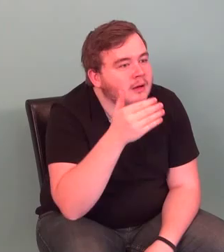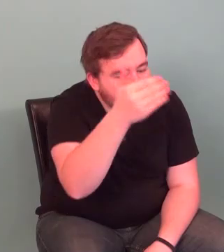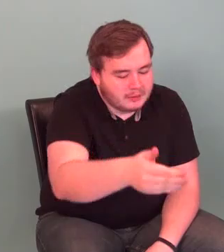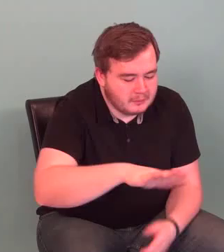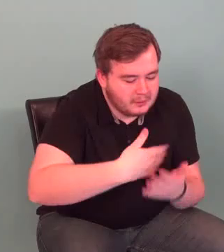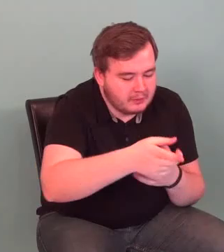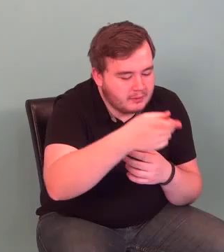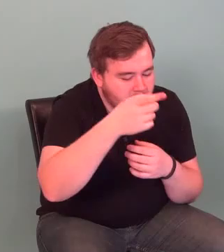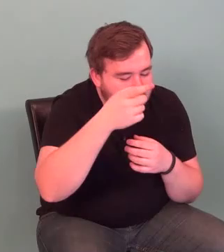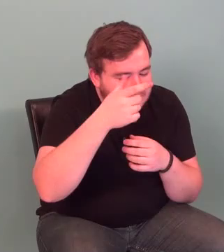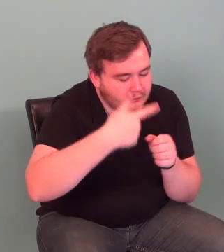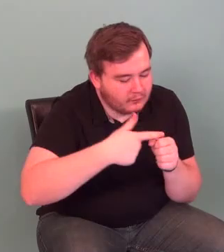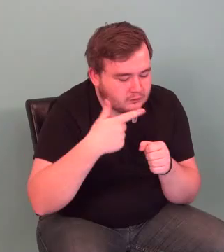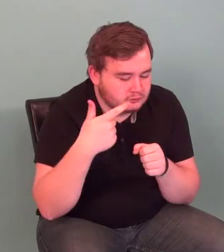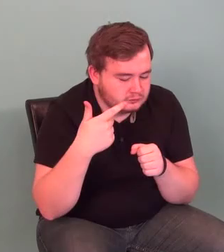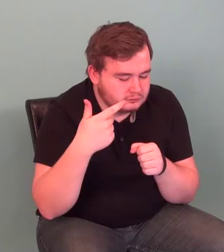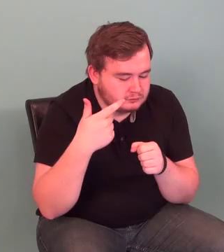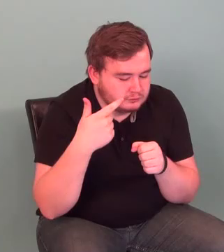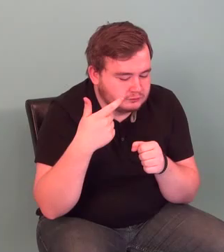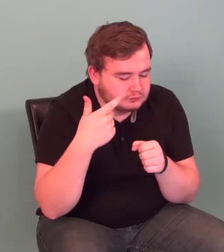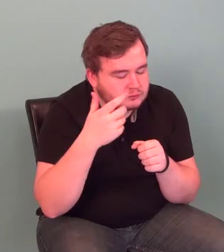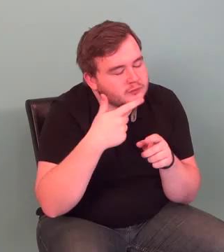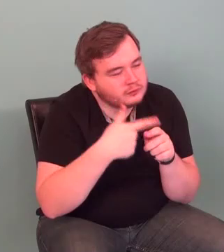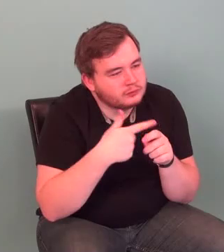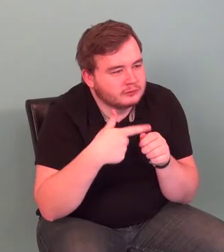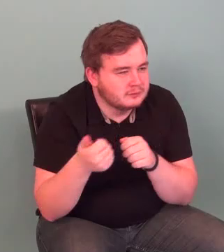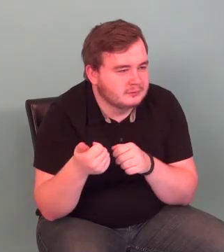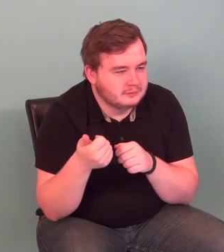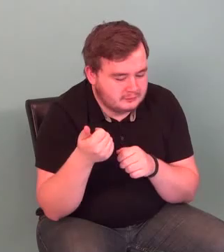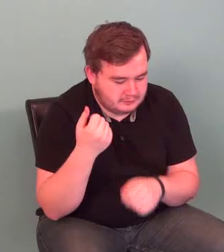Później, na przykład dwudziestego, dwudziestego pierwszego